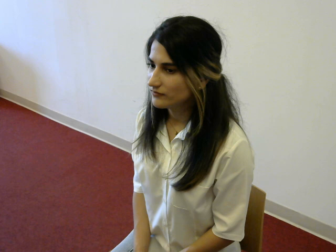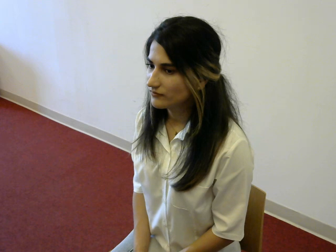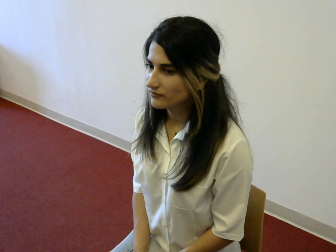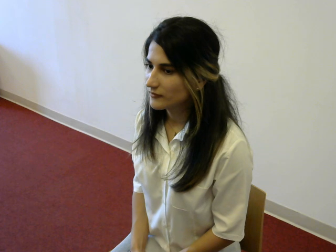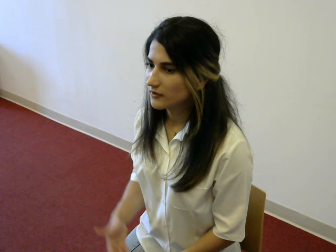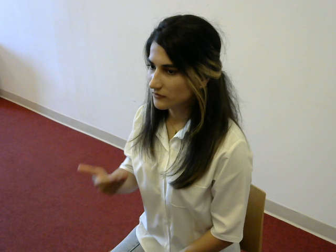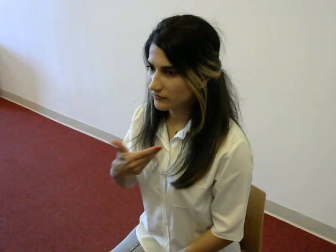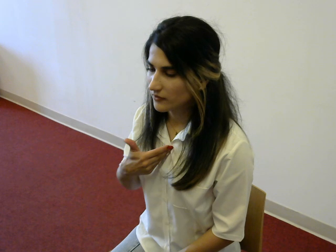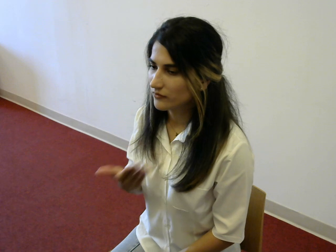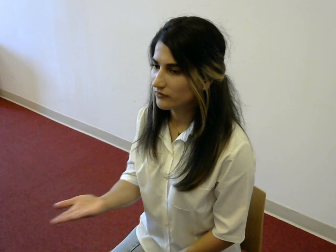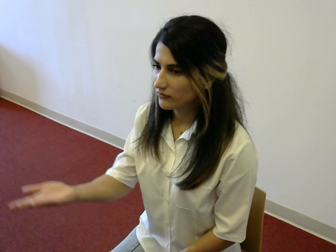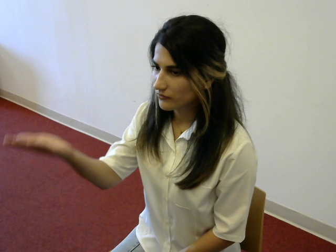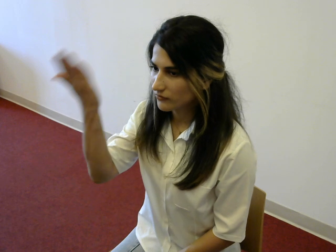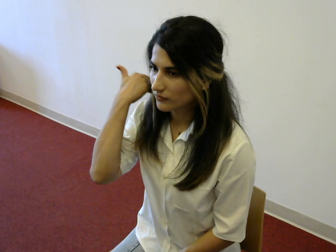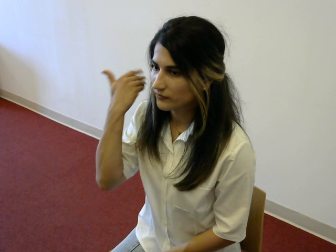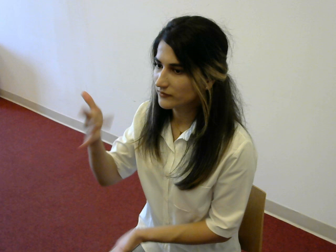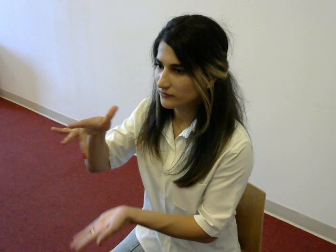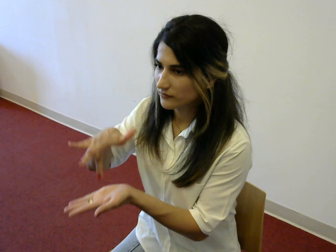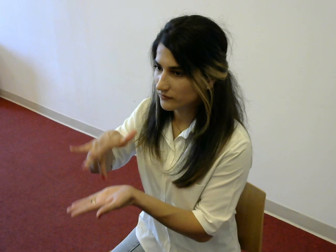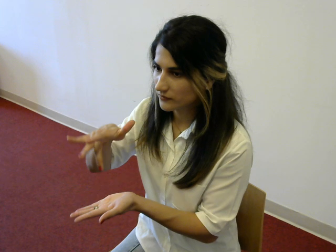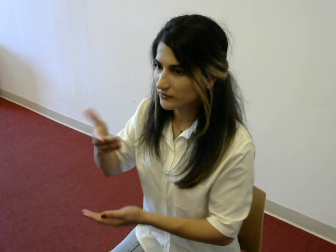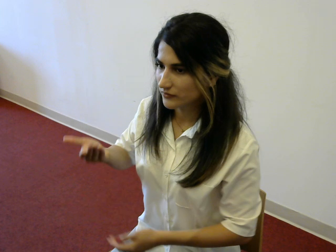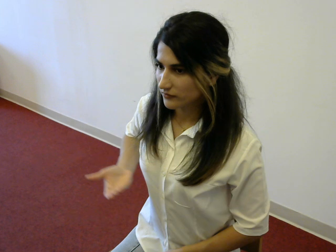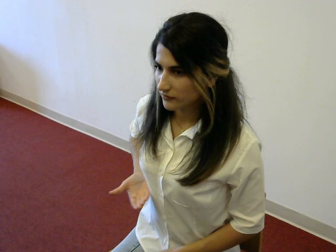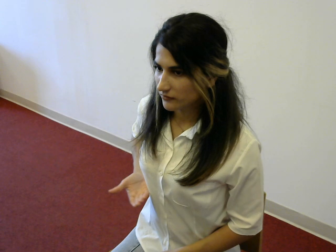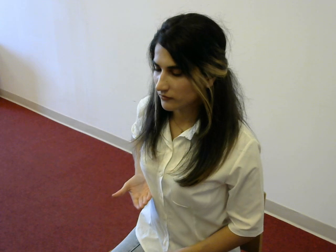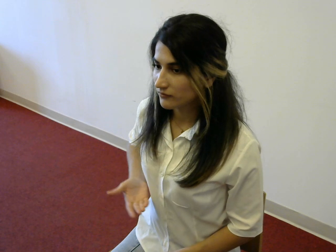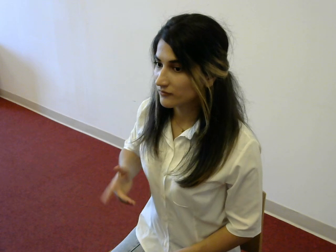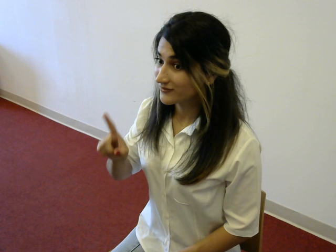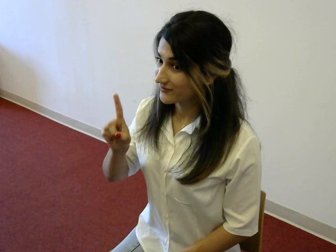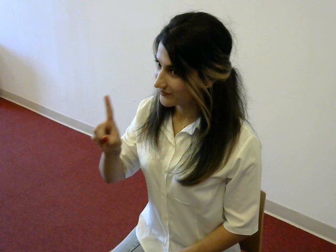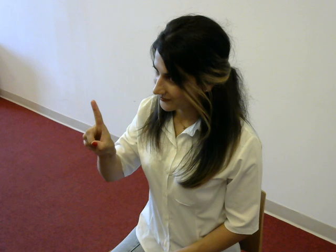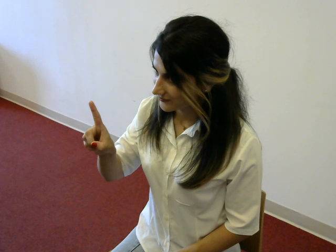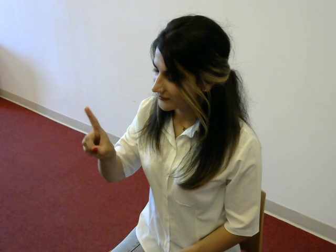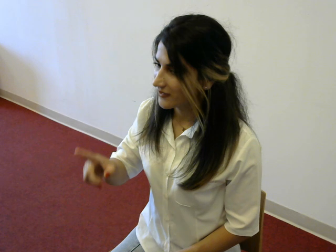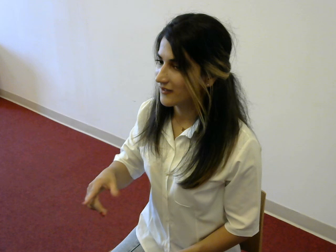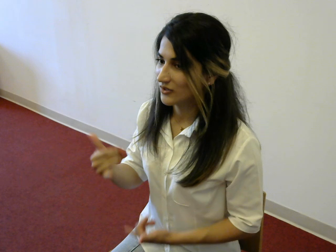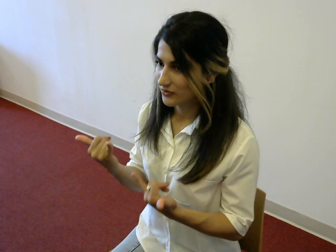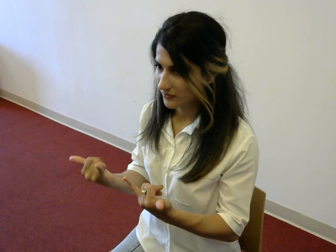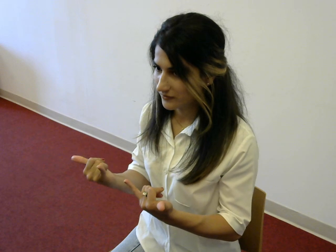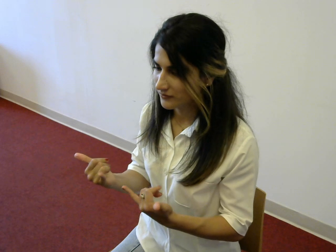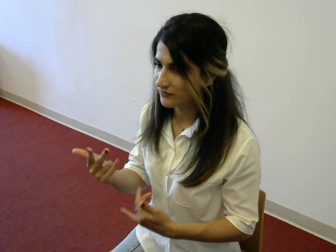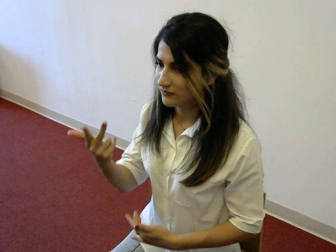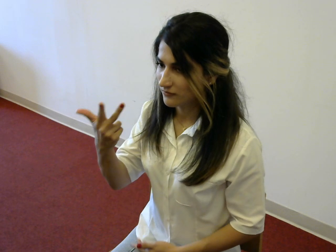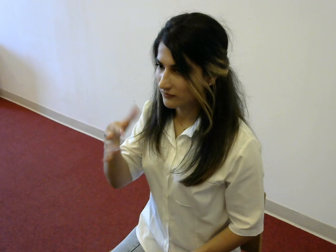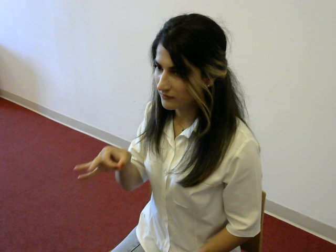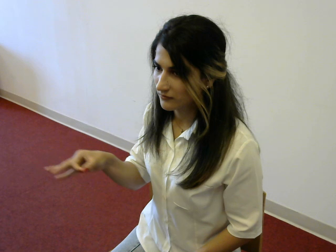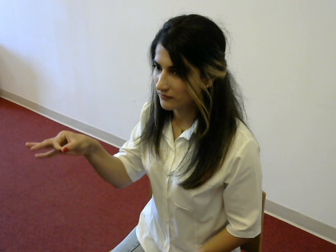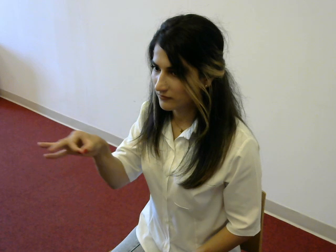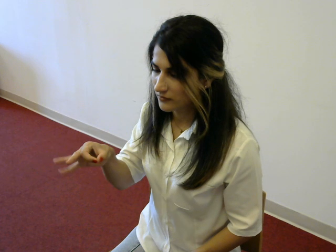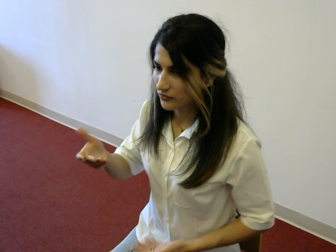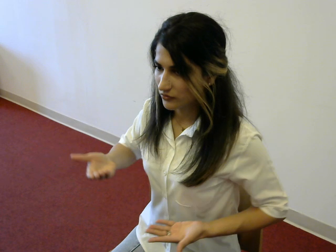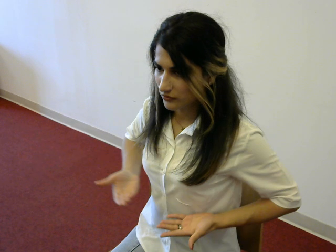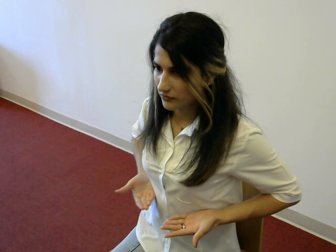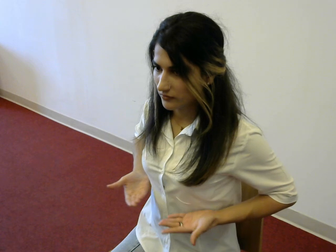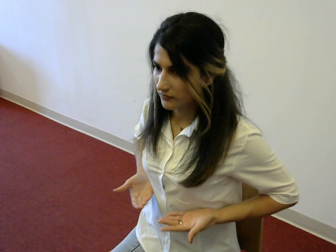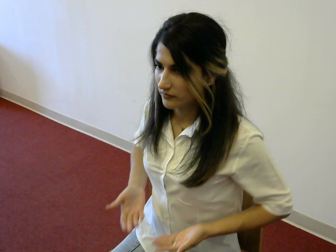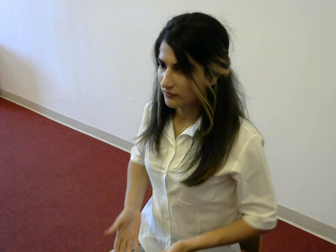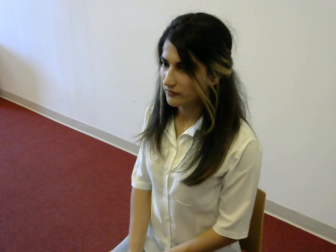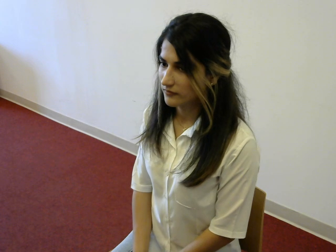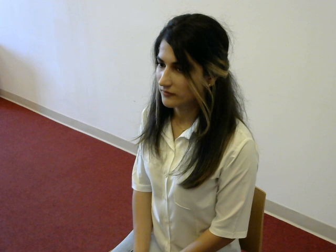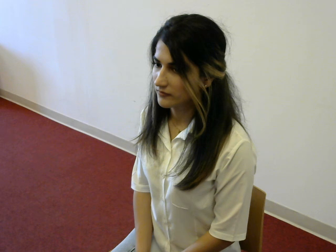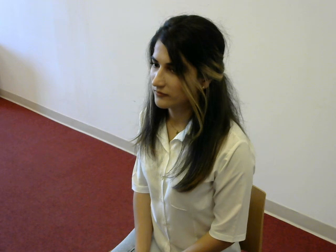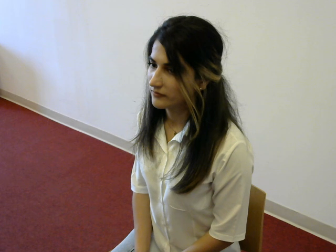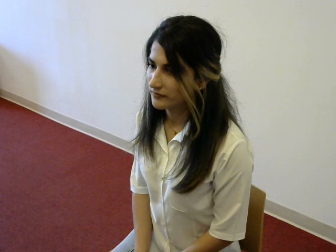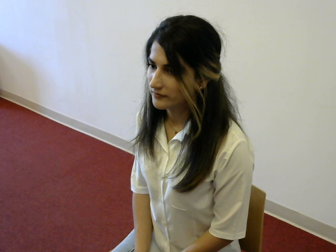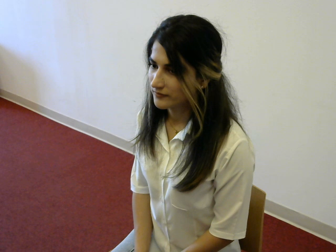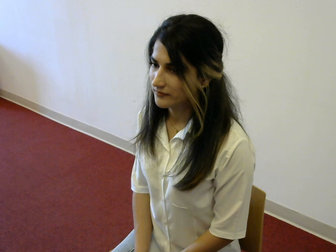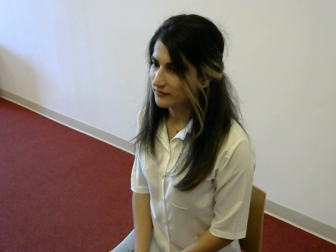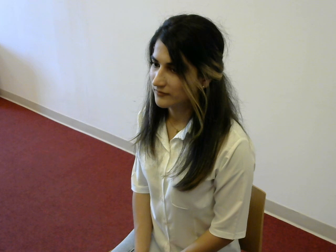Mən əvvəl mərkəzdə yaşamışam, amma indi 3-cü mikrorayonda yaşayıram